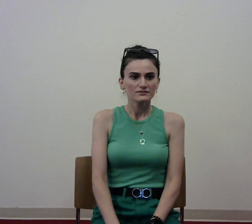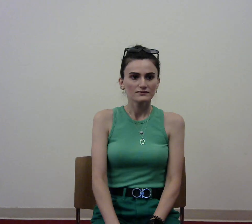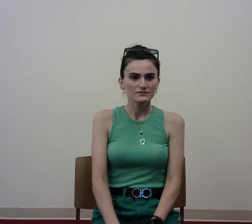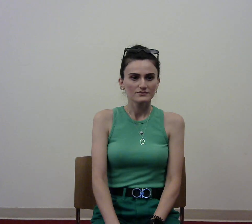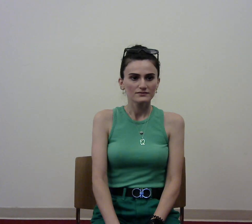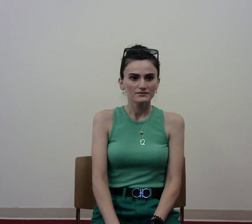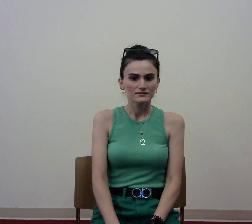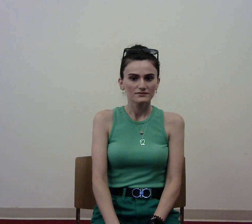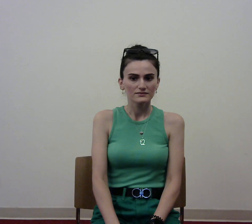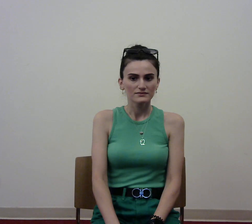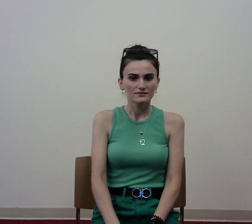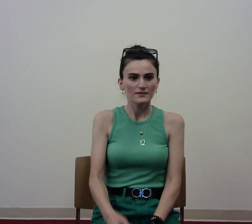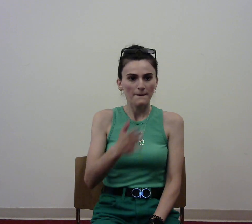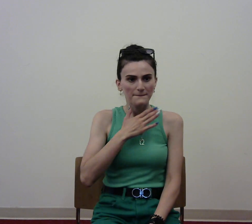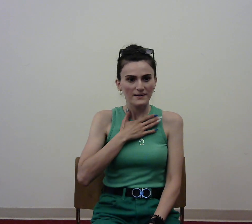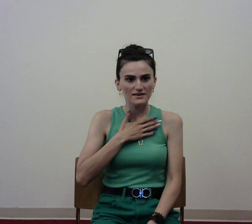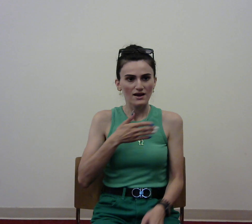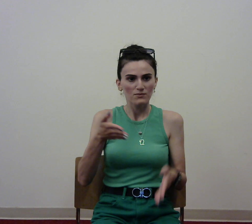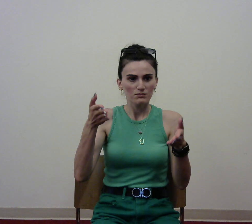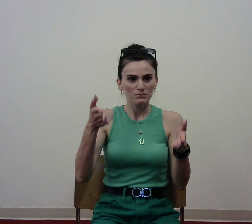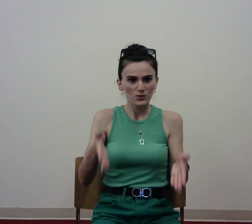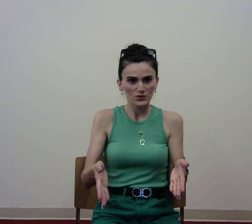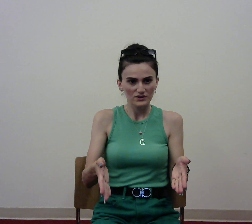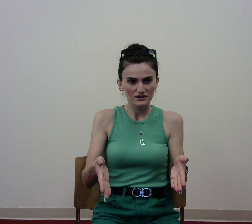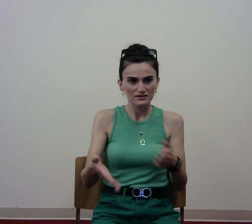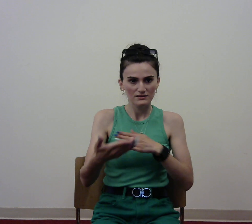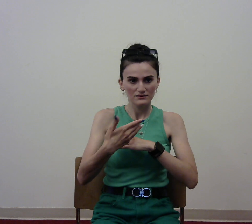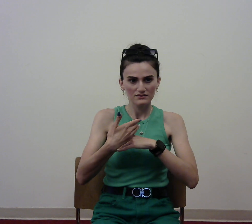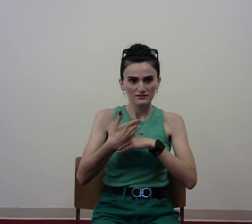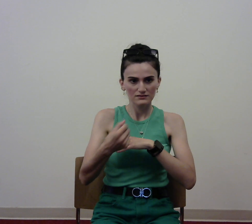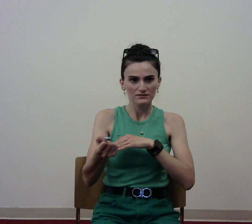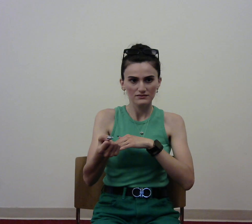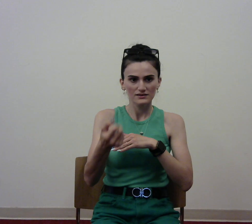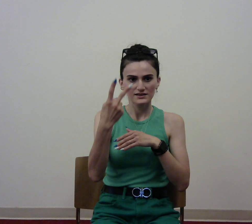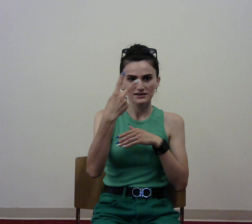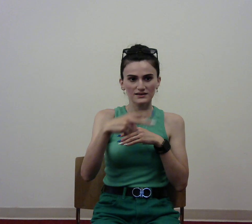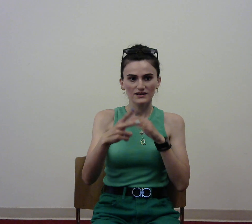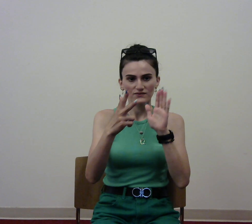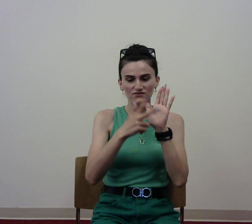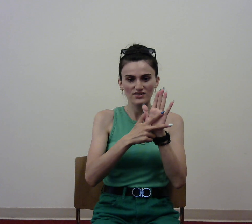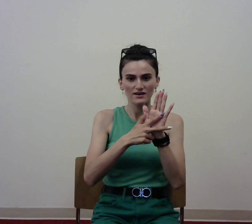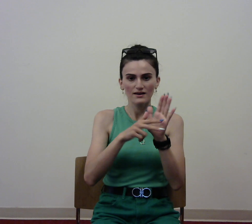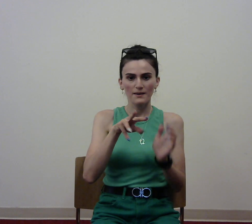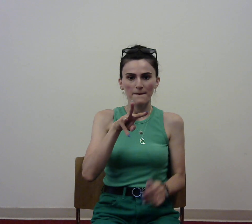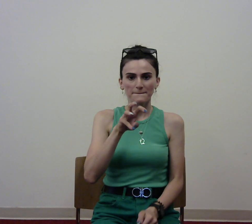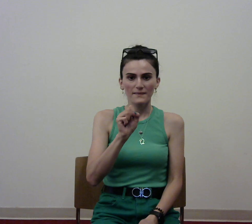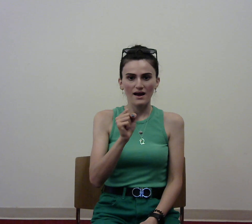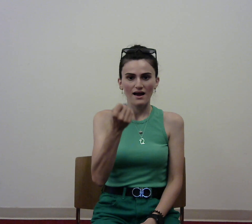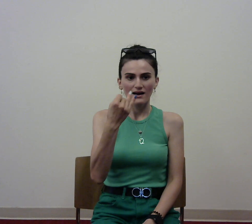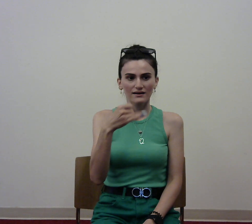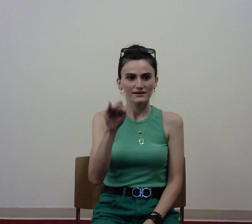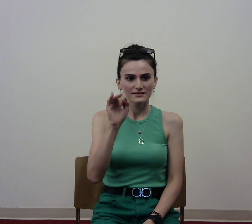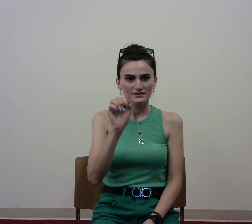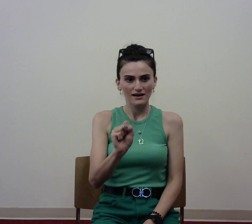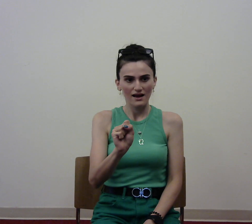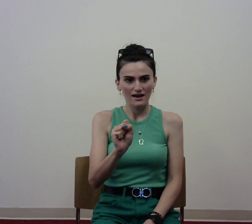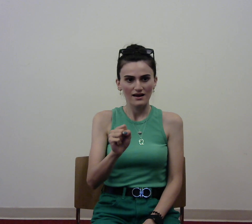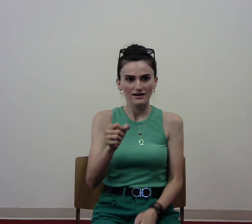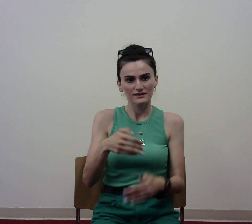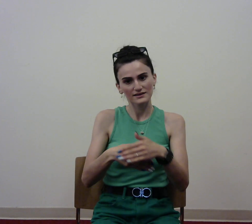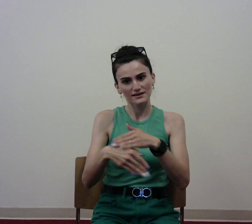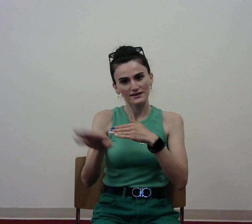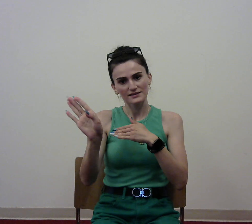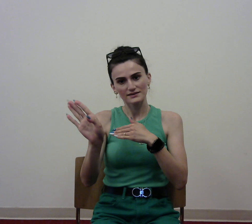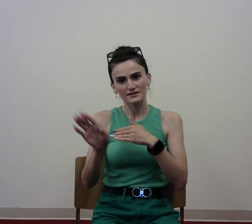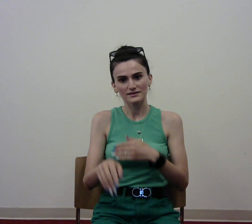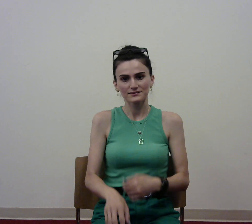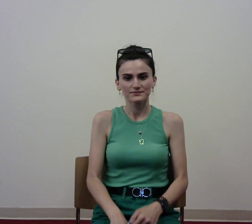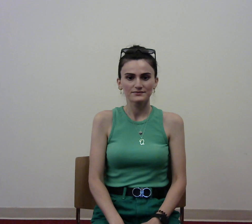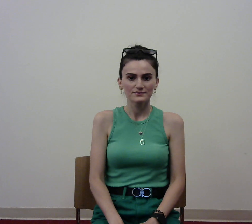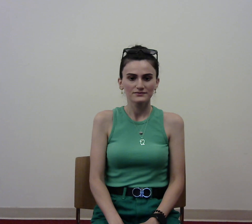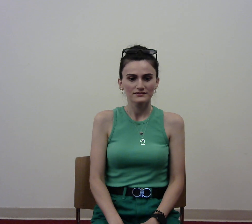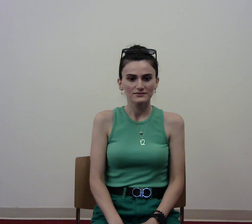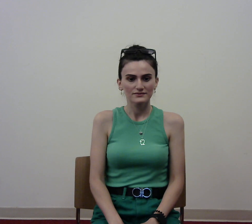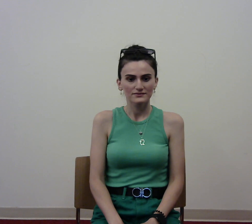Mən burdan çıxıb 28 maya gedəcəm